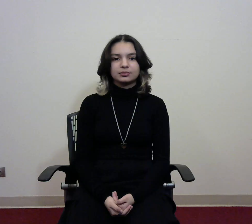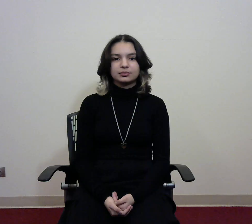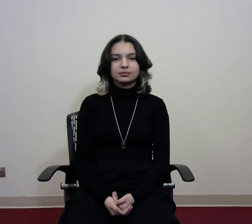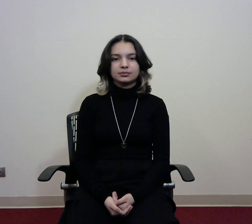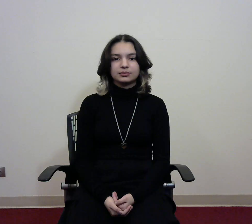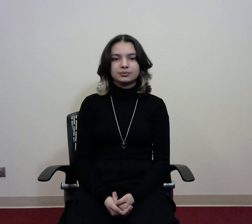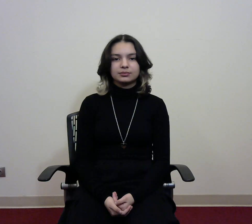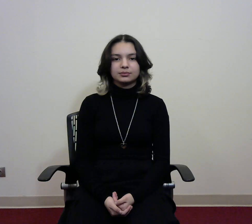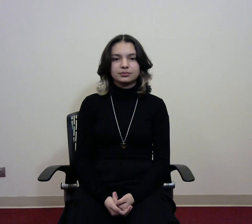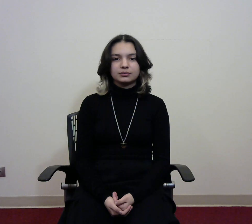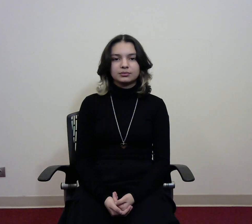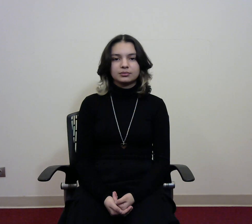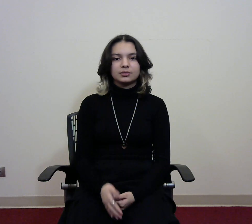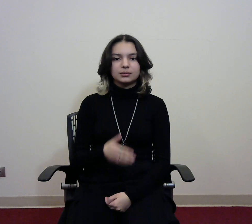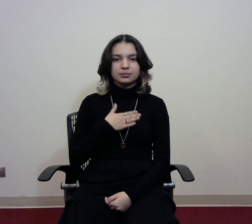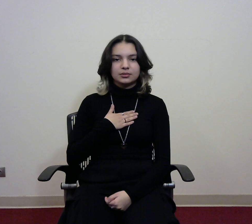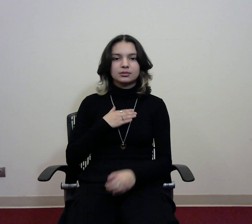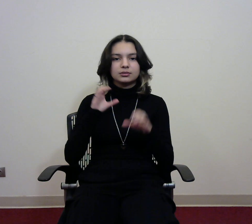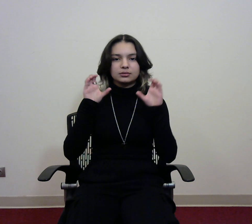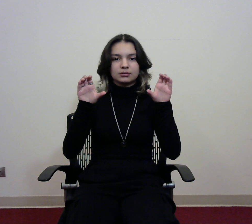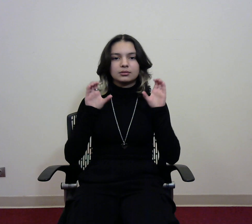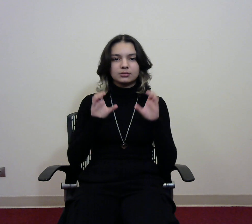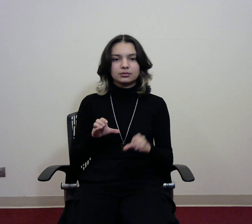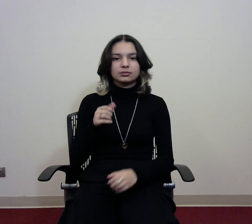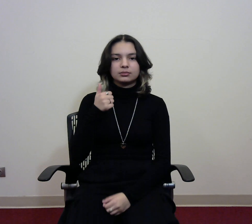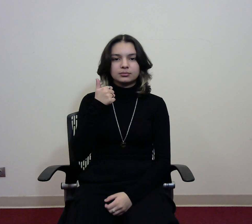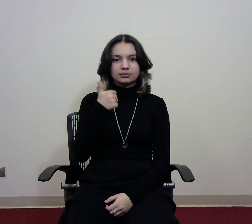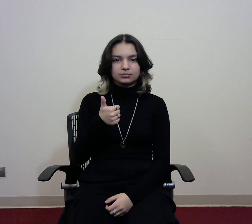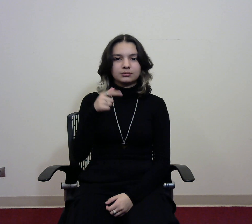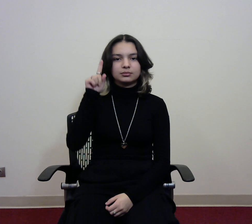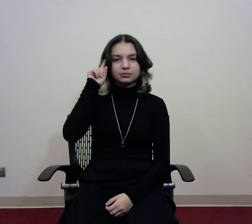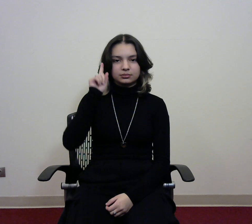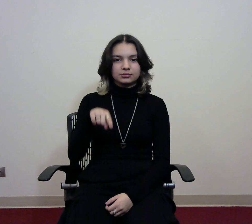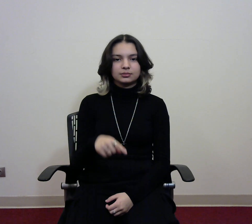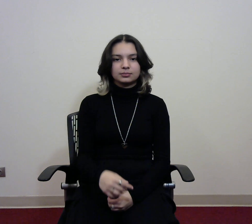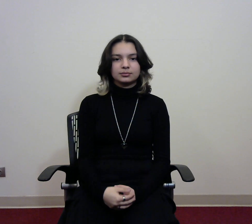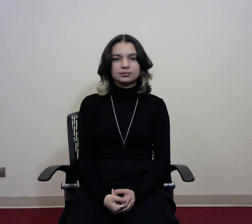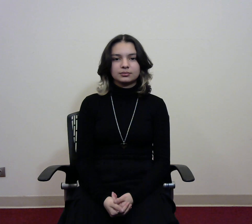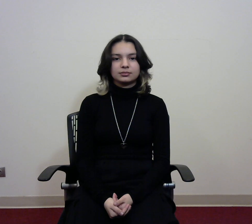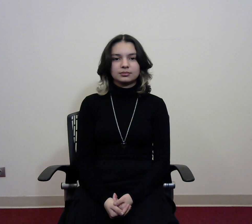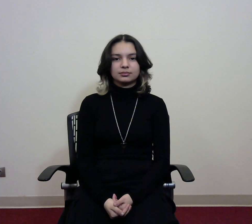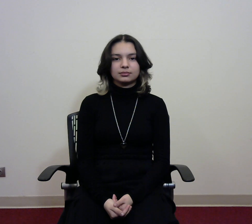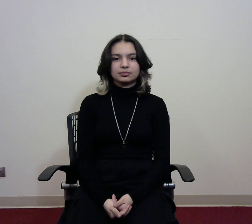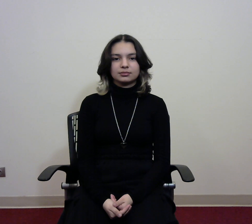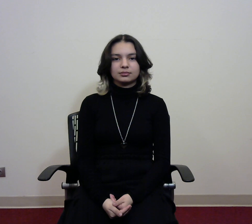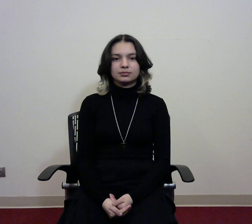Mən qanunvericiliyi yaxşı bilirəm